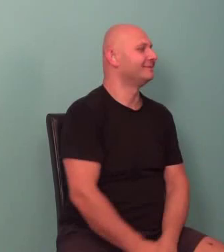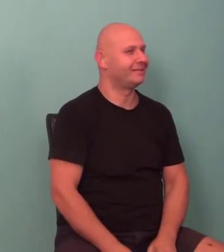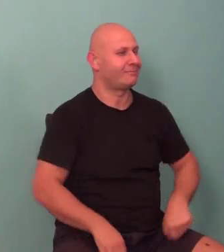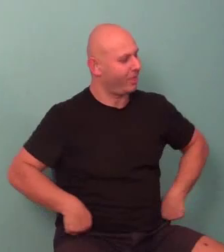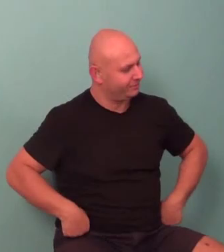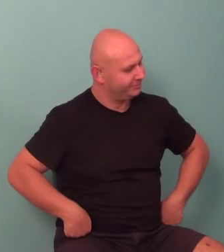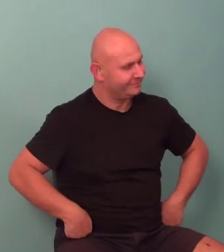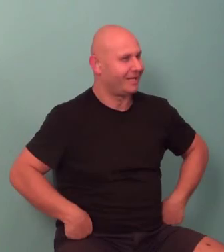Policjant nadal patrzy na niego z góry.